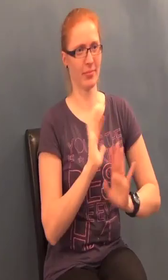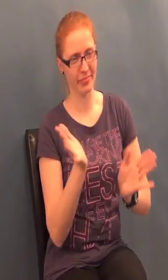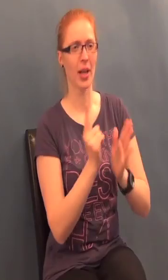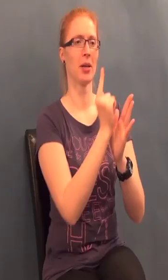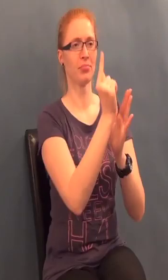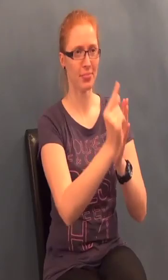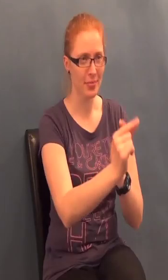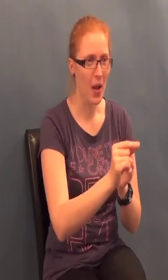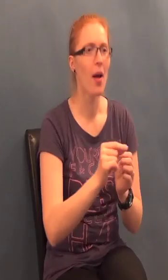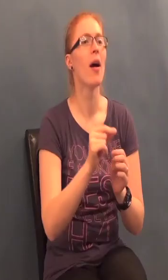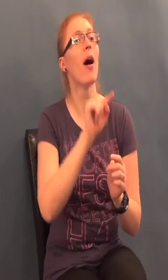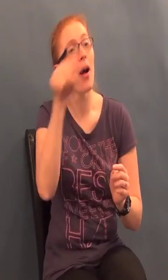Idzie.